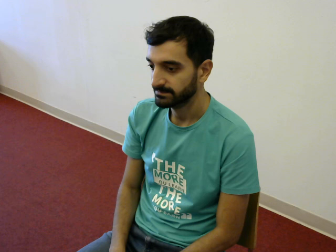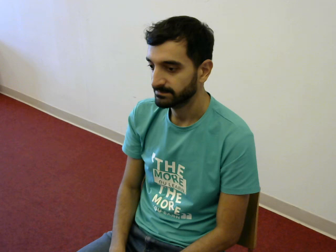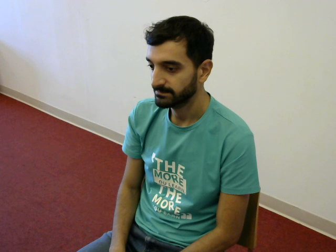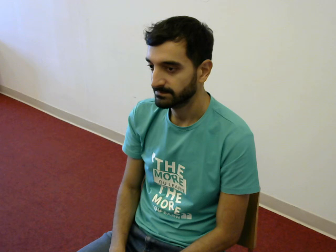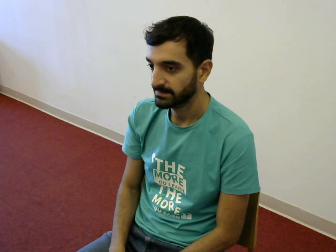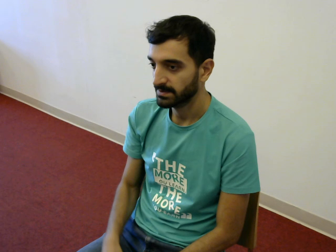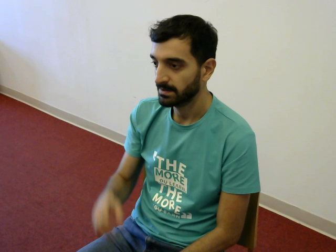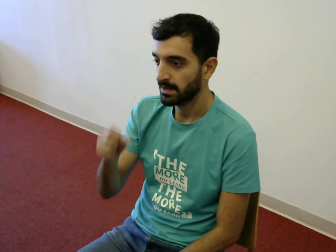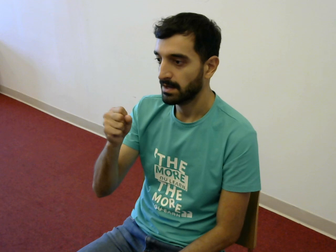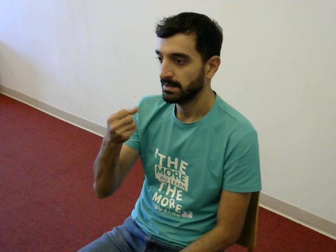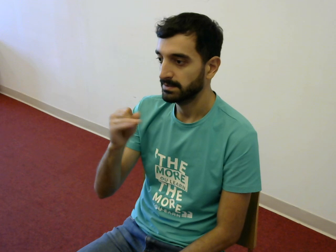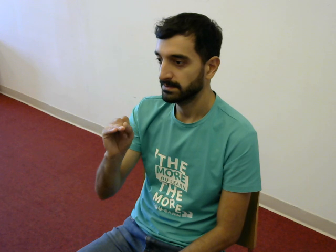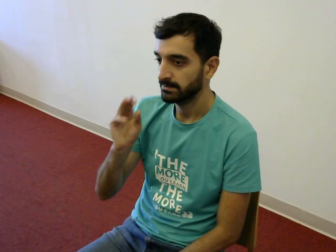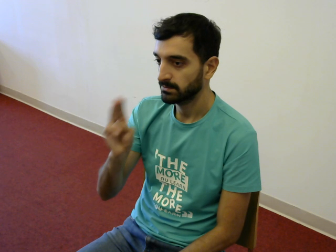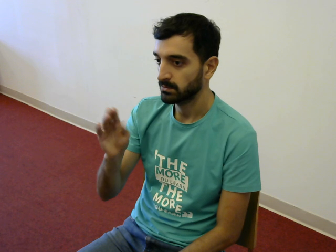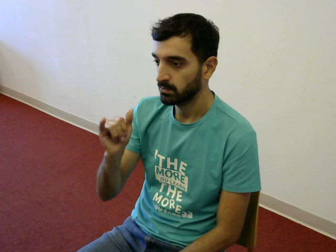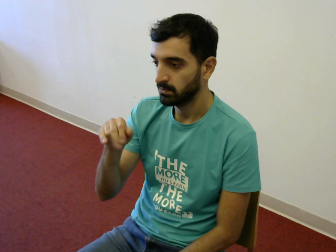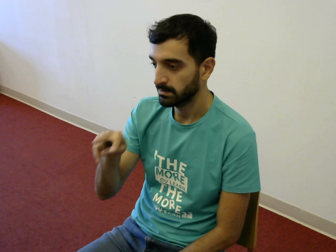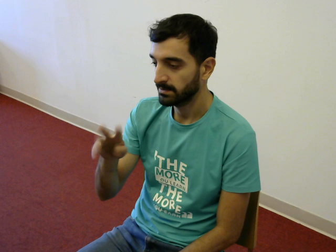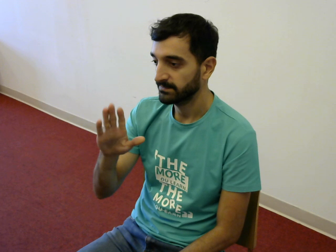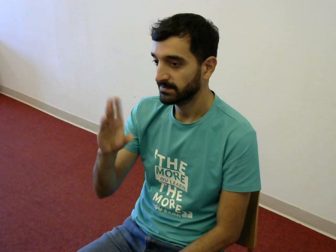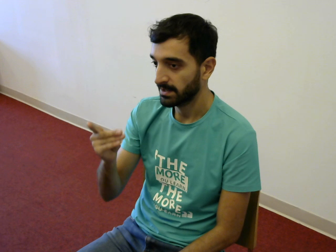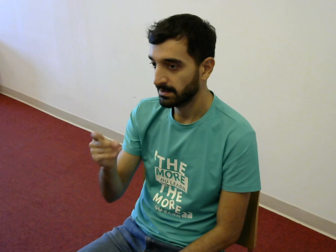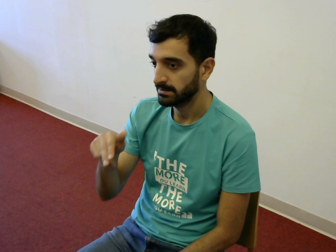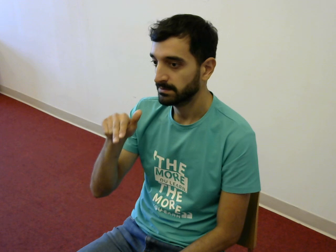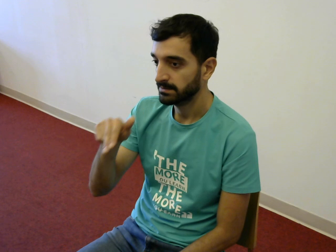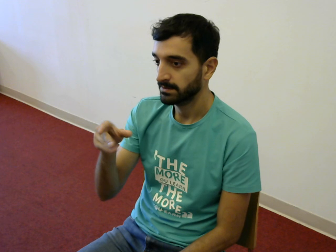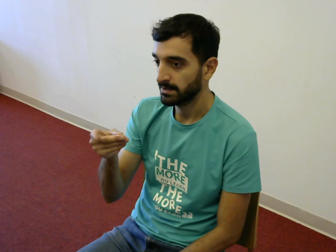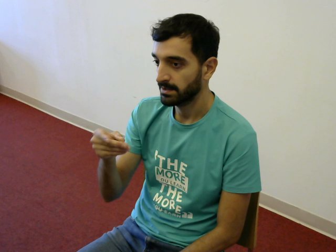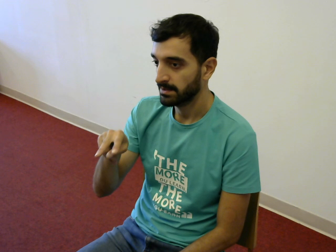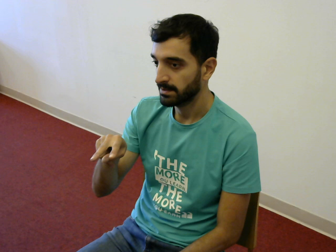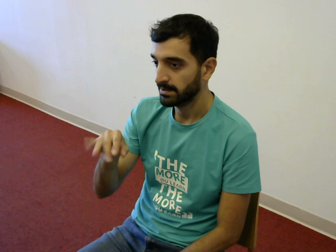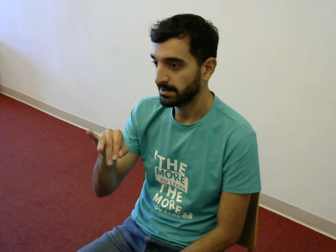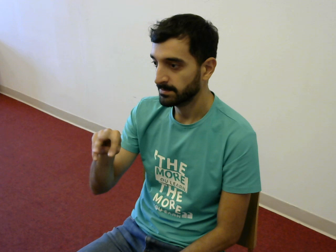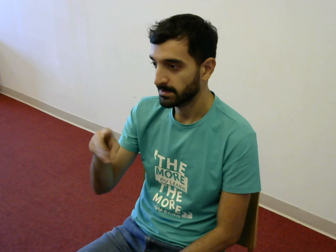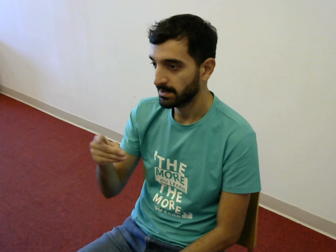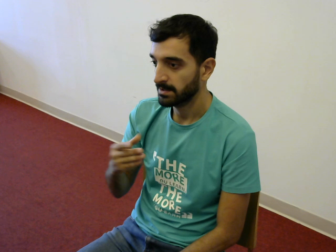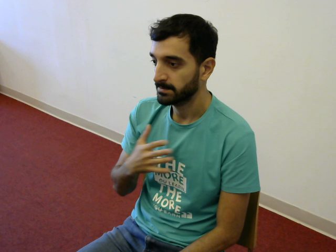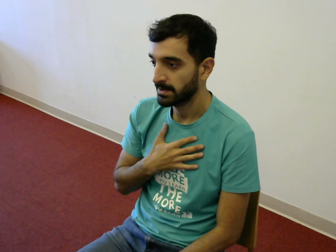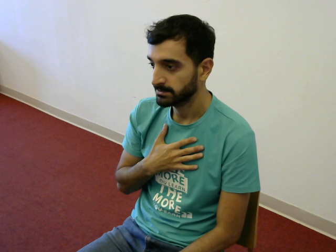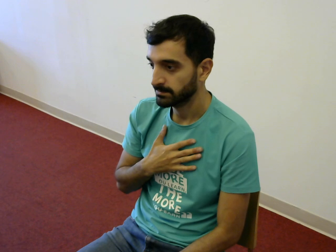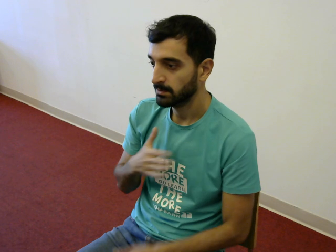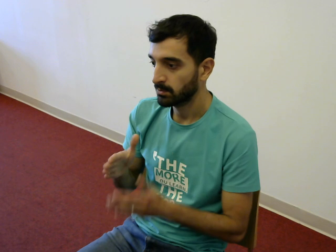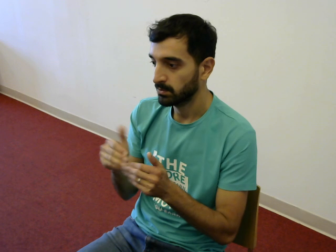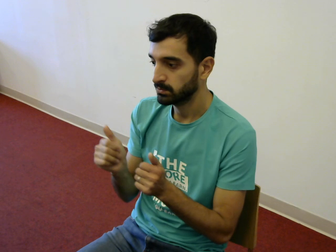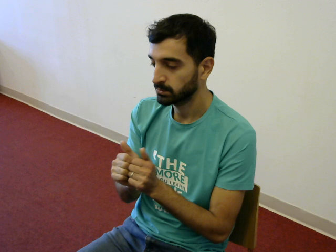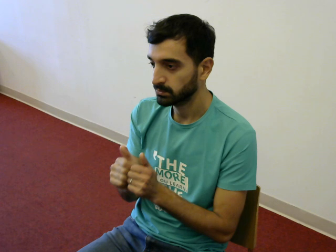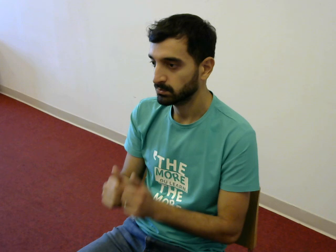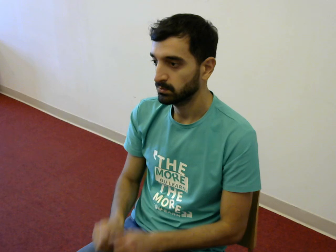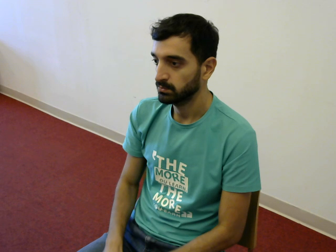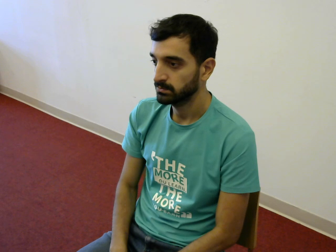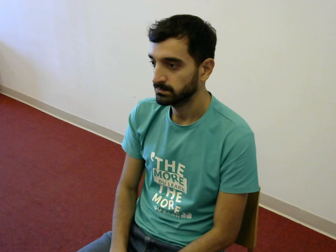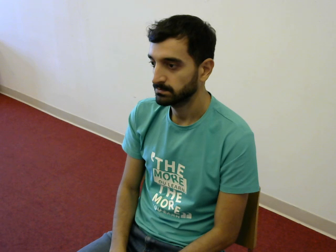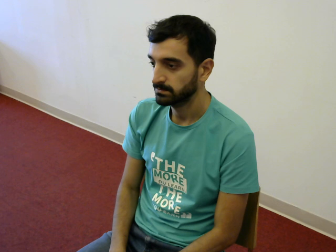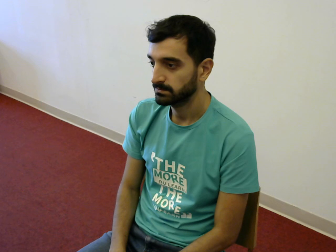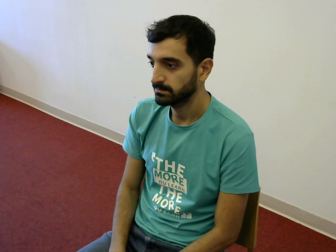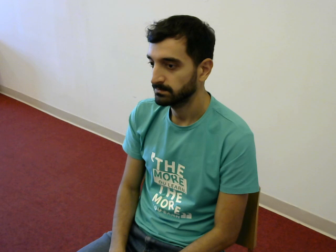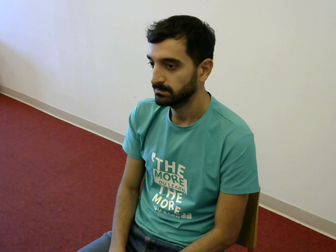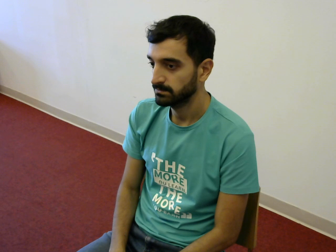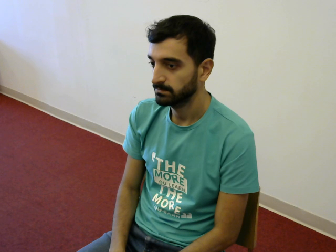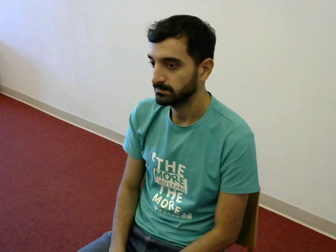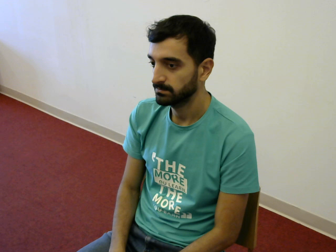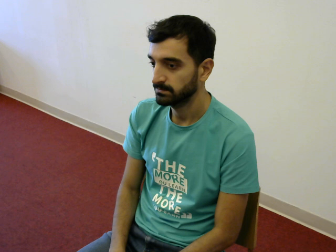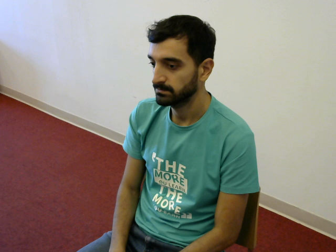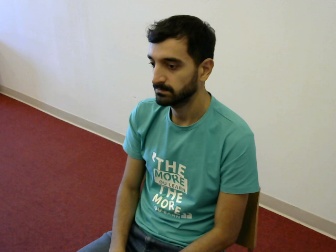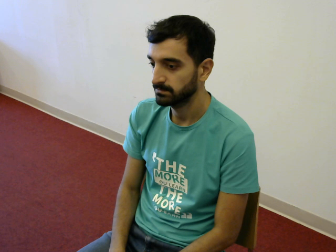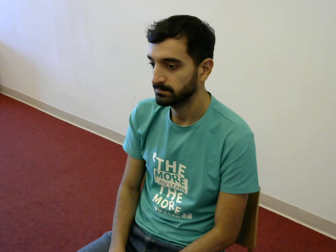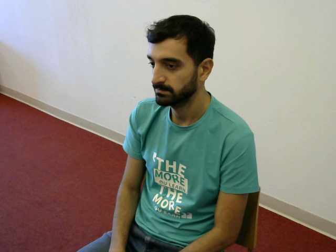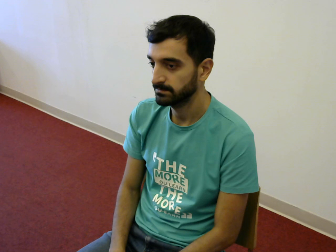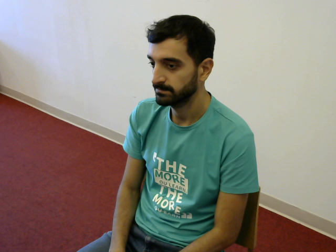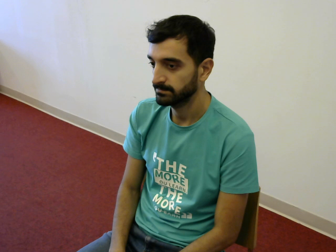Aygül və Həlimə mənim qonşularımdır